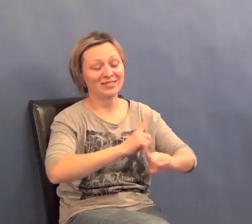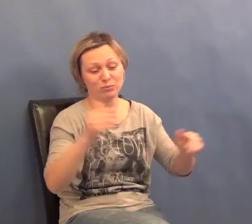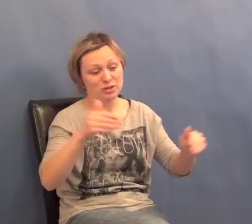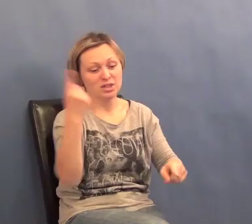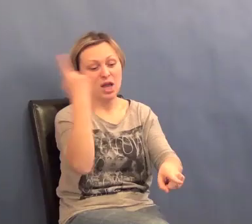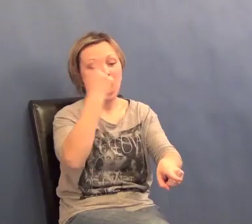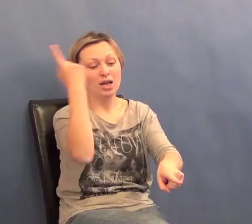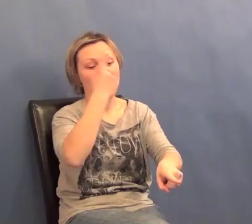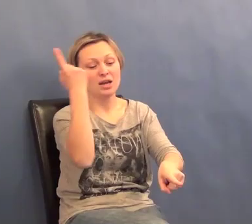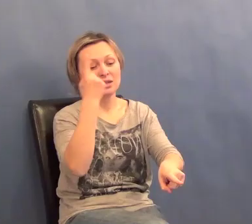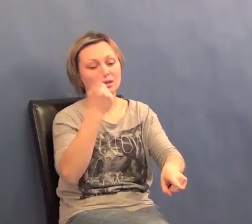Może to jest zakaz.